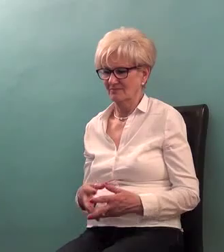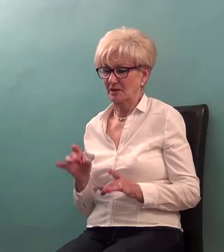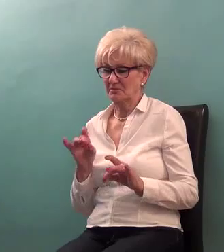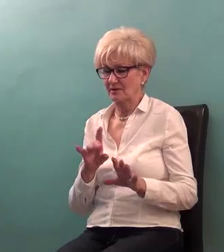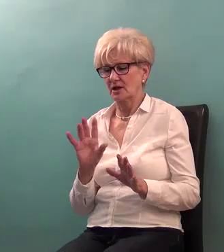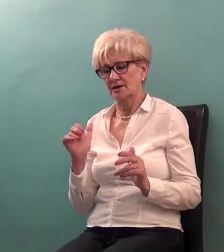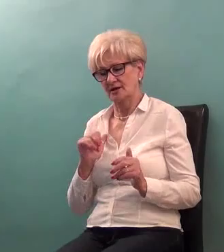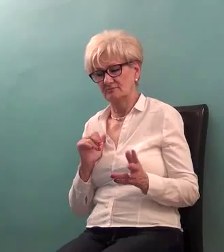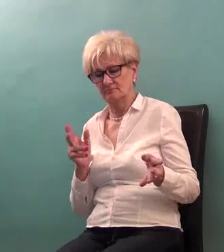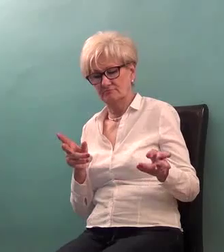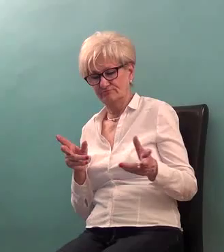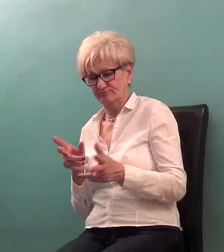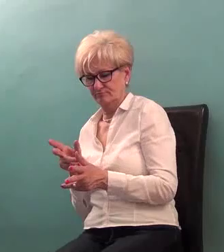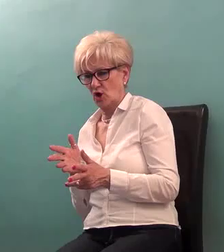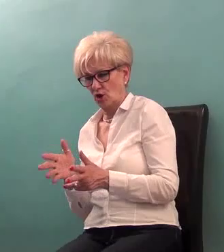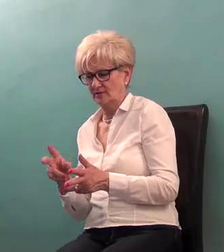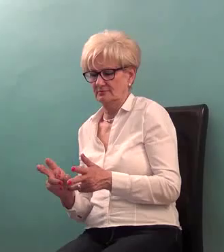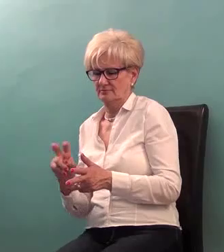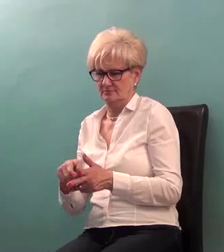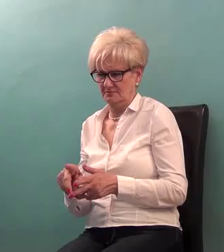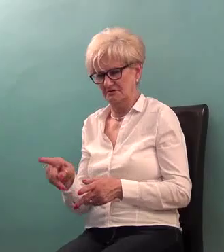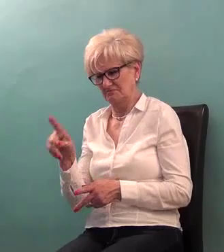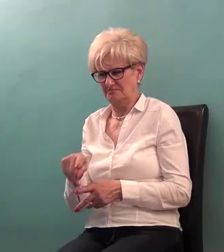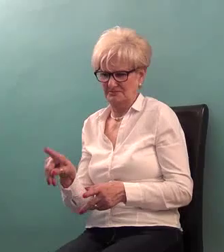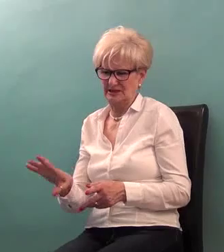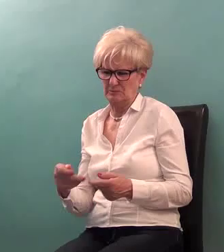Lepiej nie wbiegać na ulicę, lepiej, żeby samochód podjechał pod sam chodnik i dopiero wsiadać do samochodu.